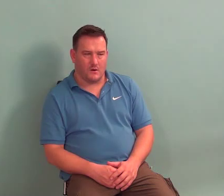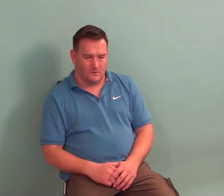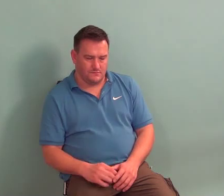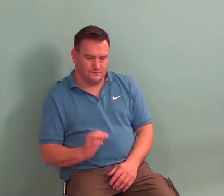Super.